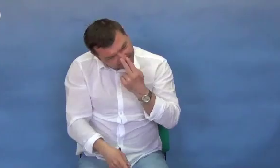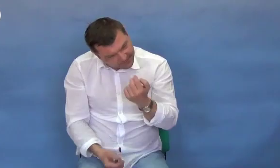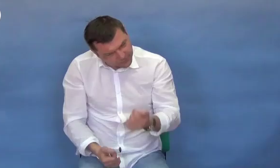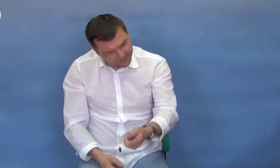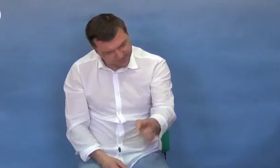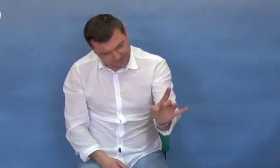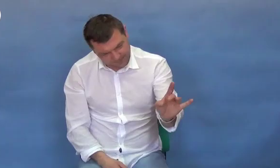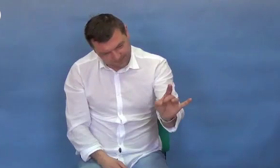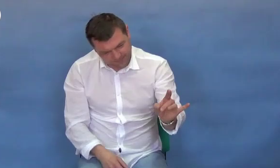To trudne, tak.